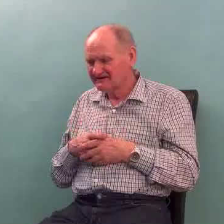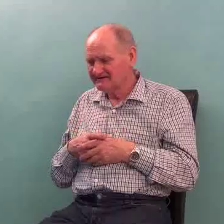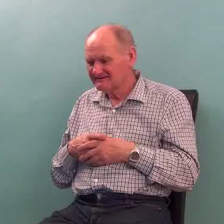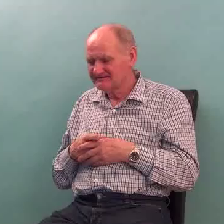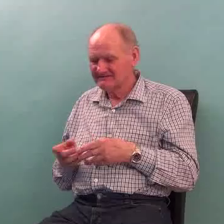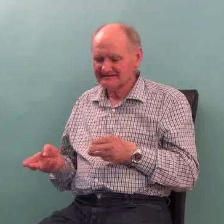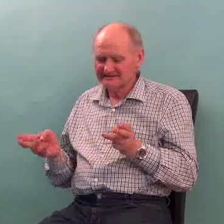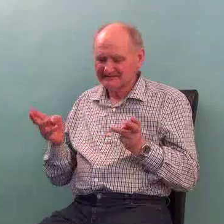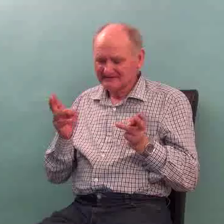Następny.